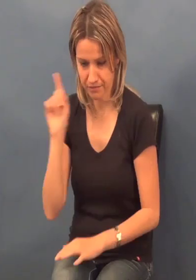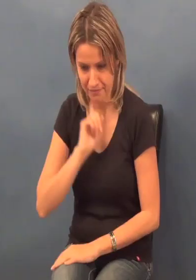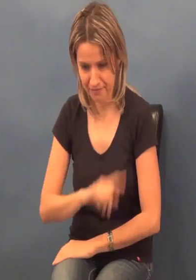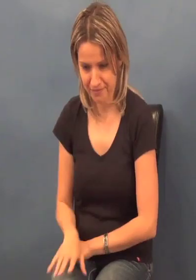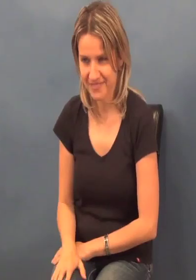Ah.